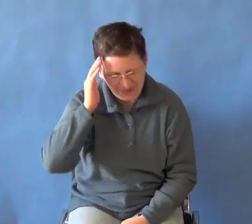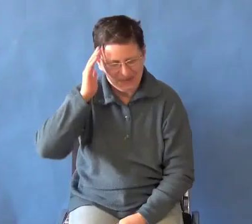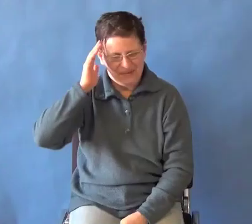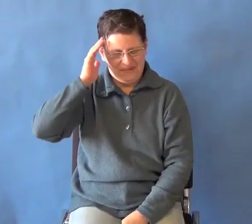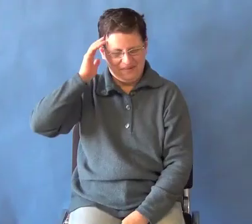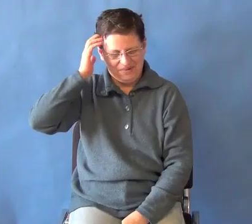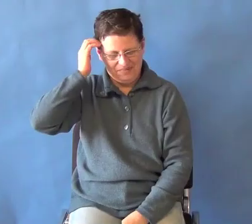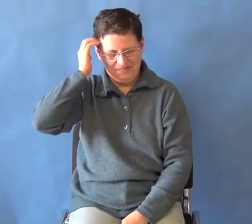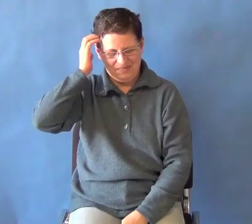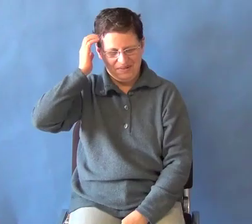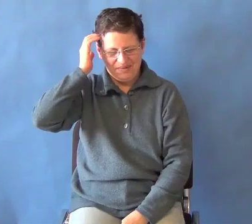Wiem.